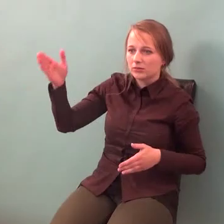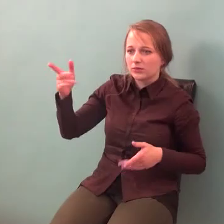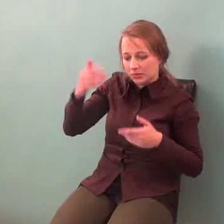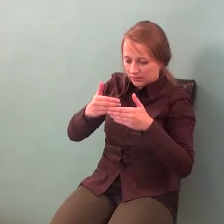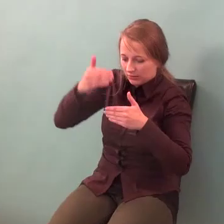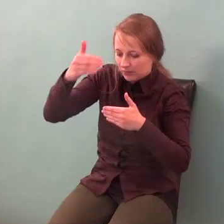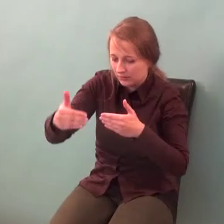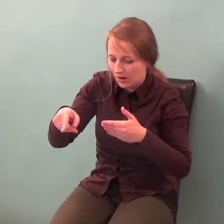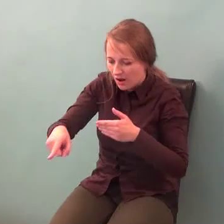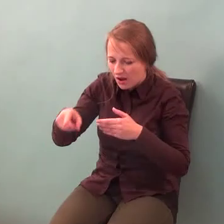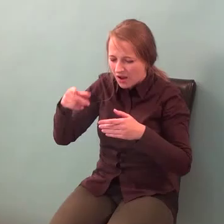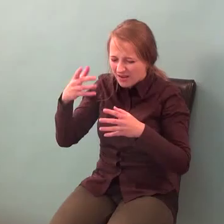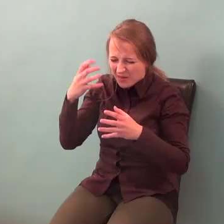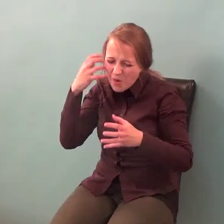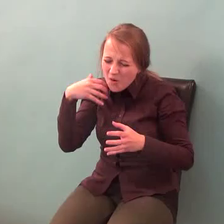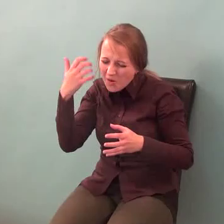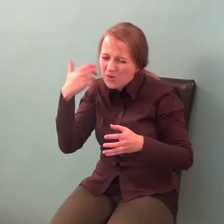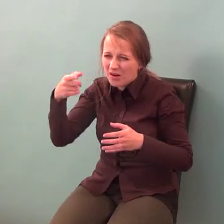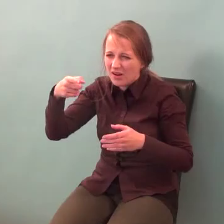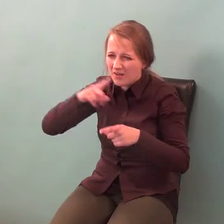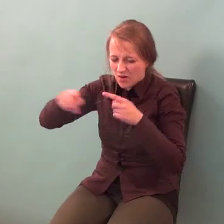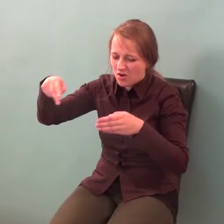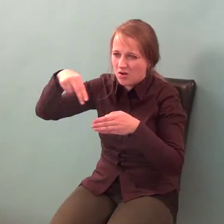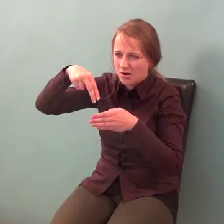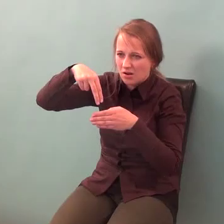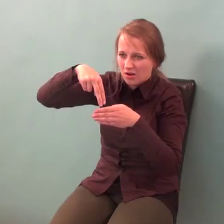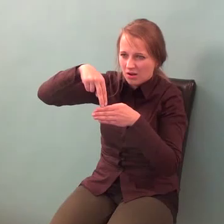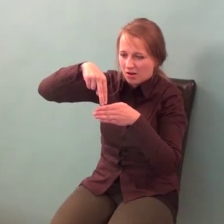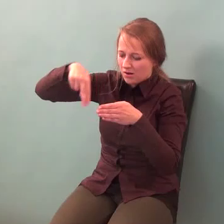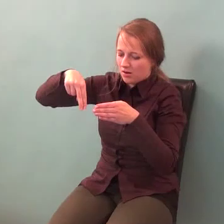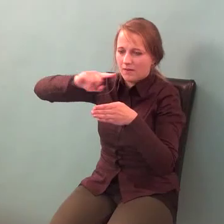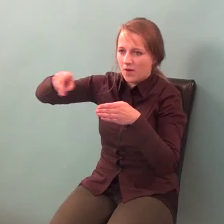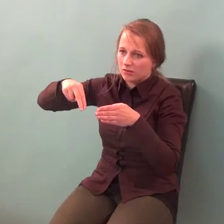Nie wolno wchodzić dalej - na różową strefę.